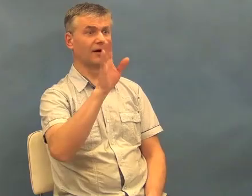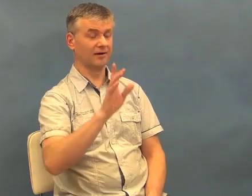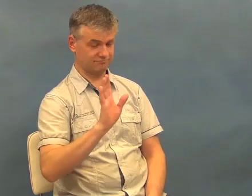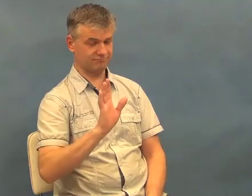Poczekaj.